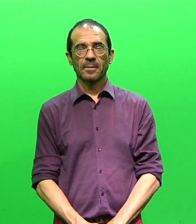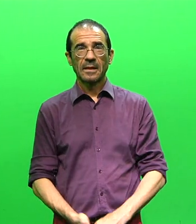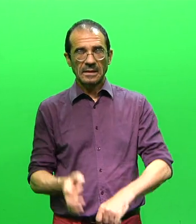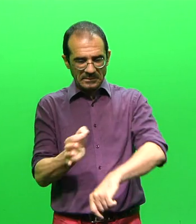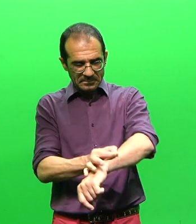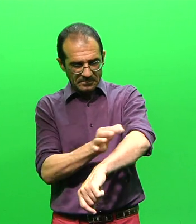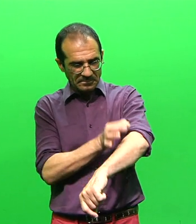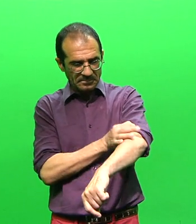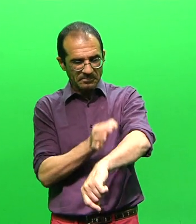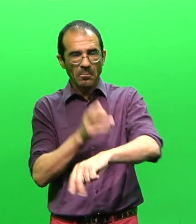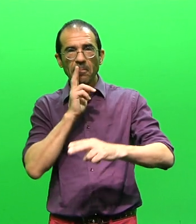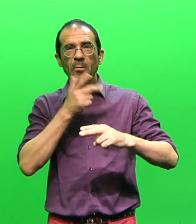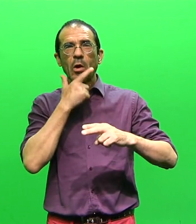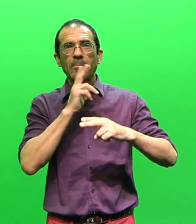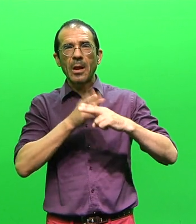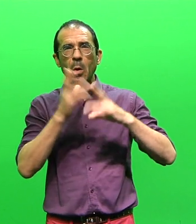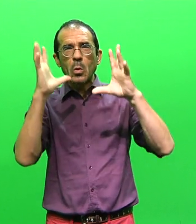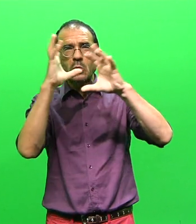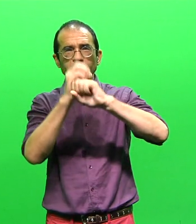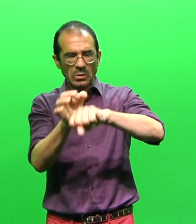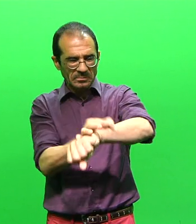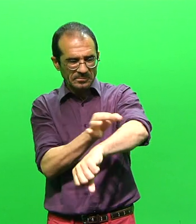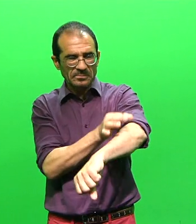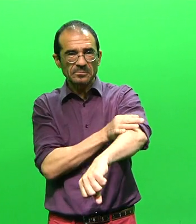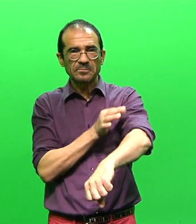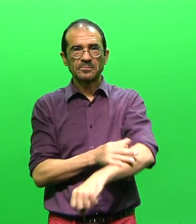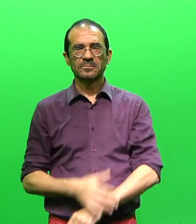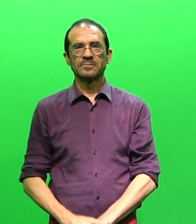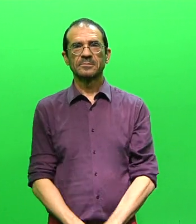Tinc taques de color marró fosc per tot el braç.